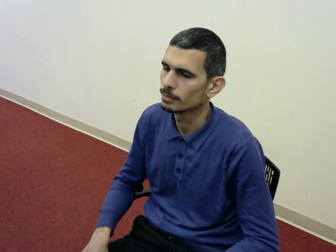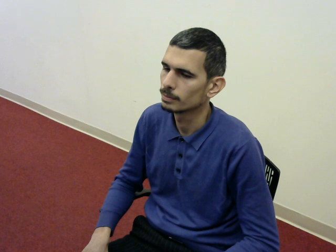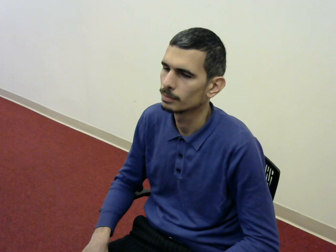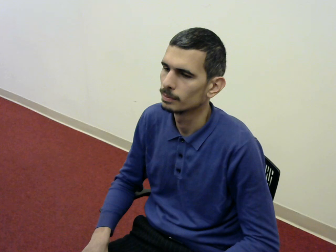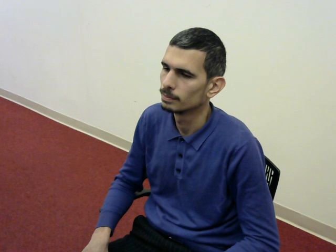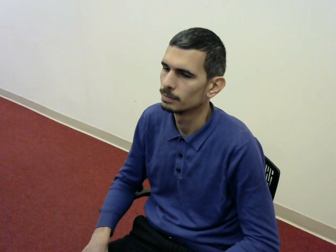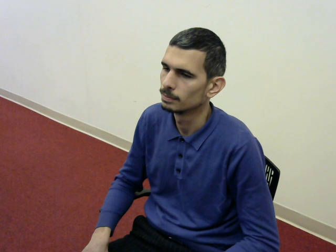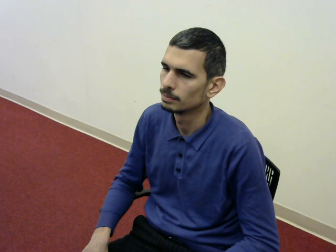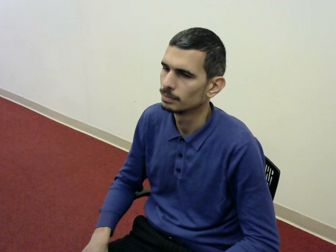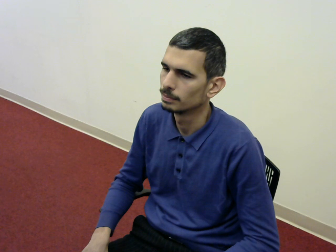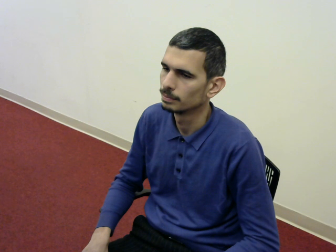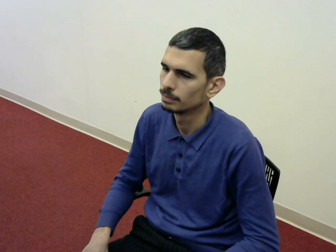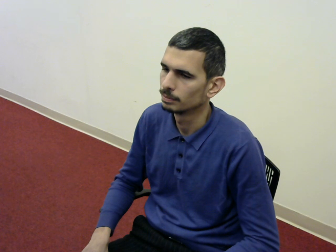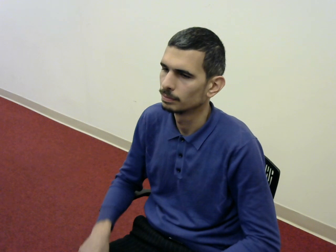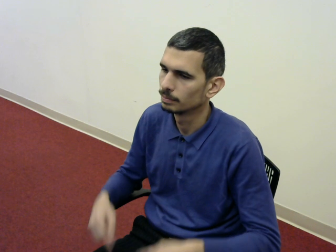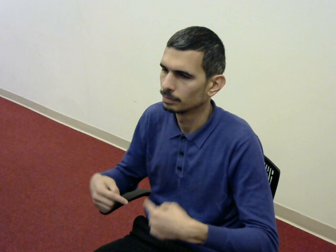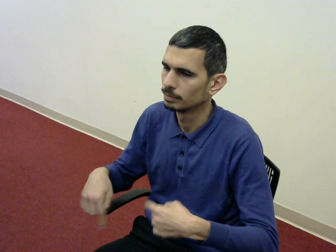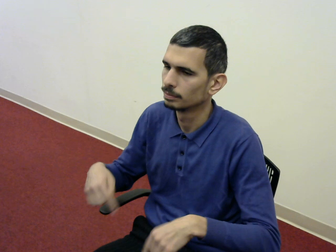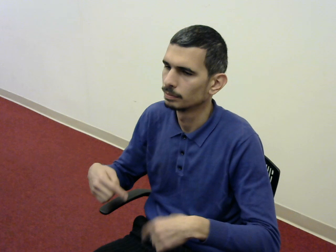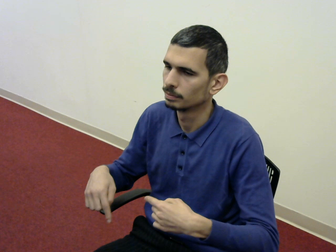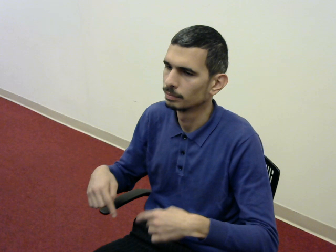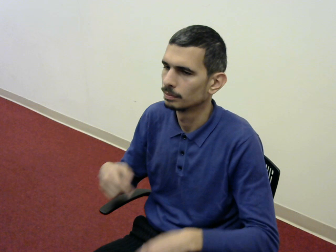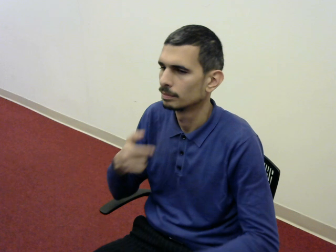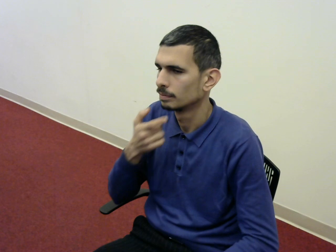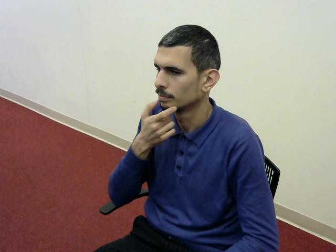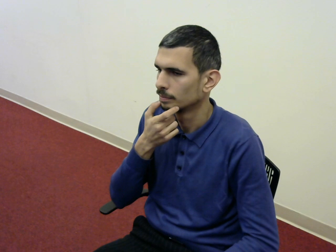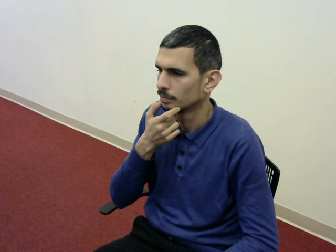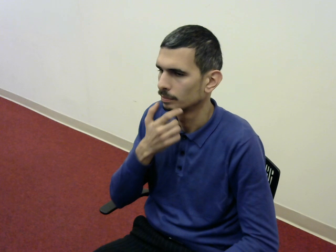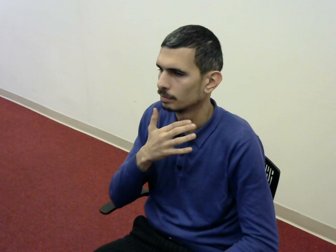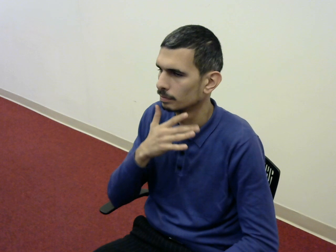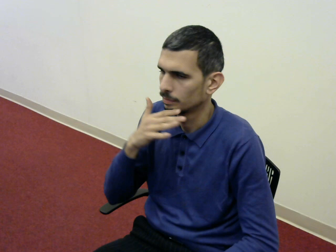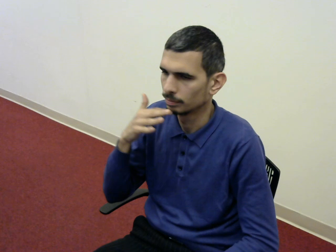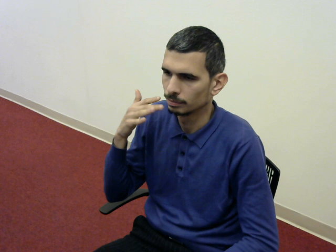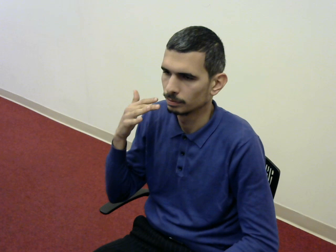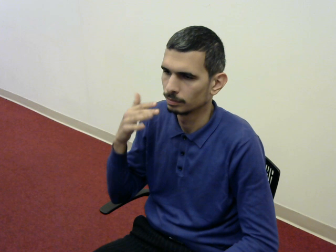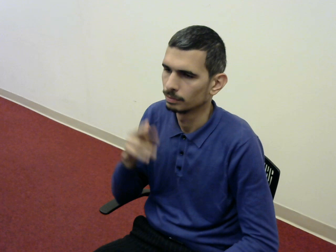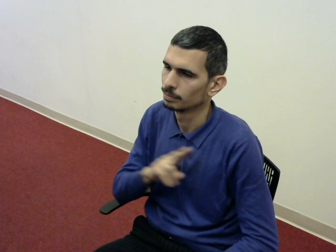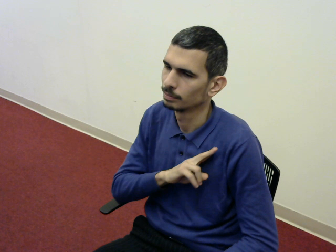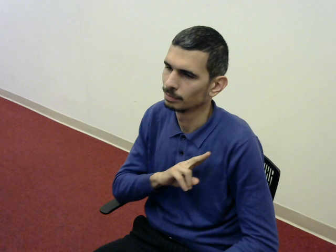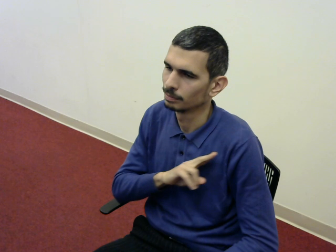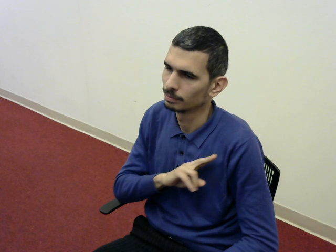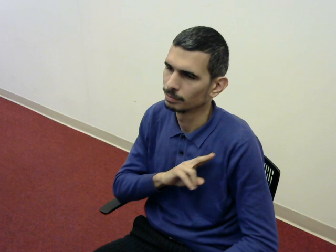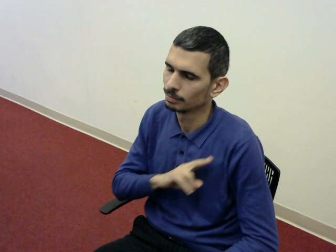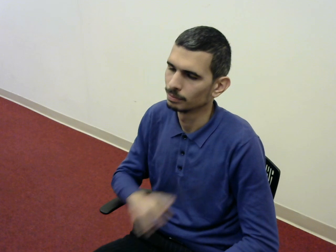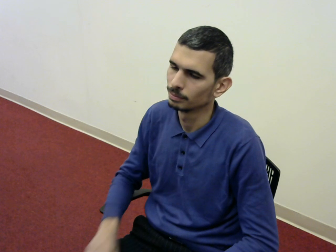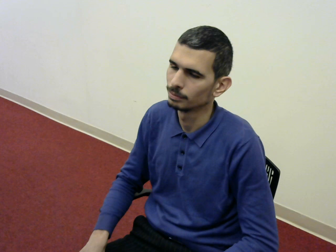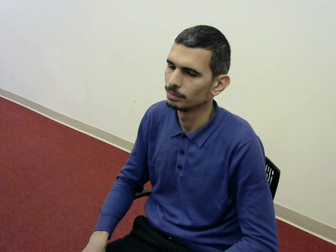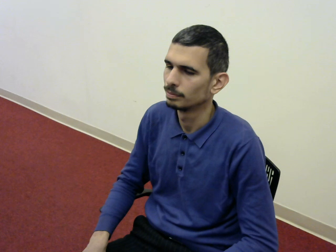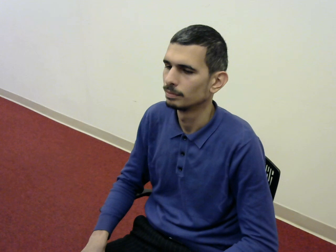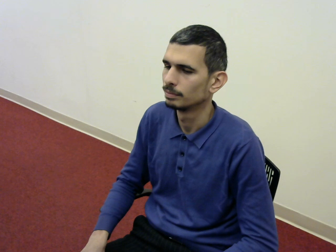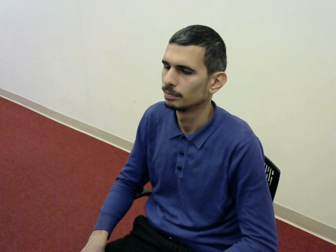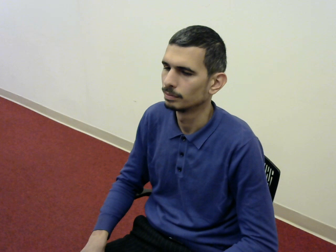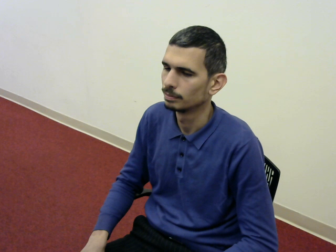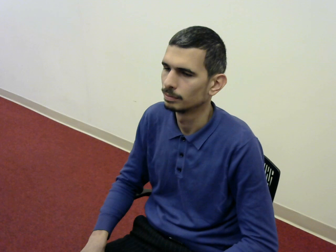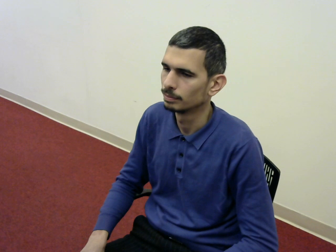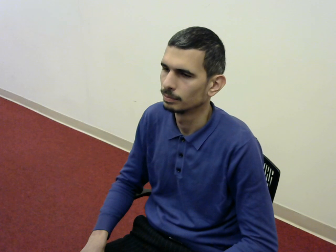Futbol izləməyi çox sevirəm